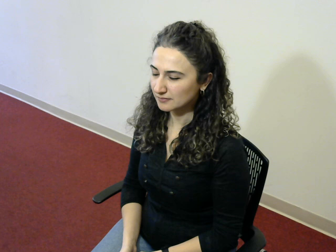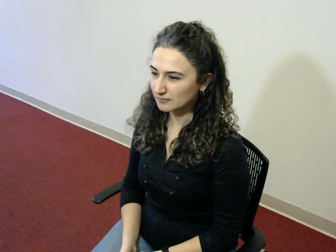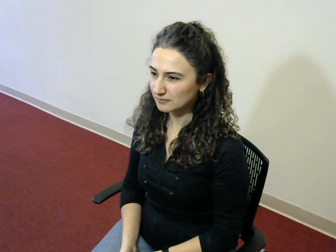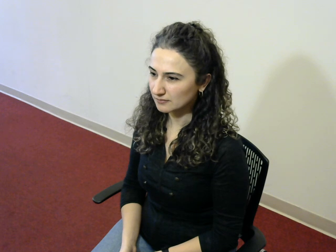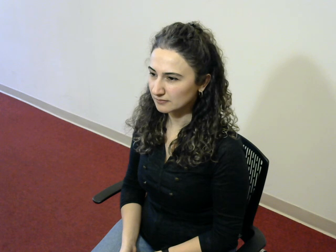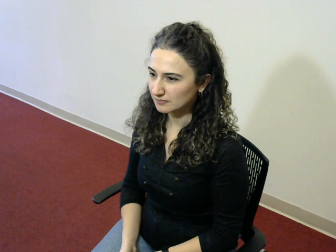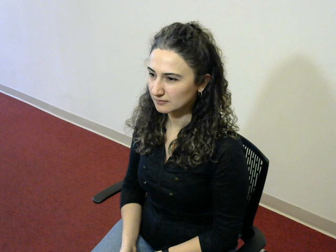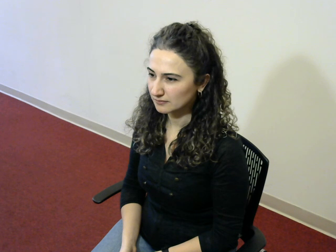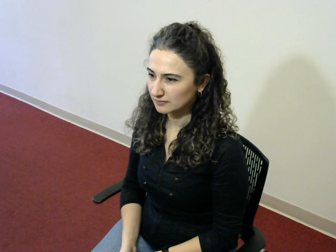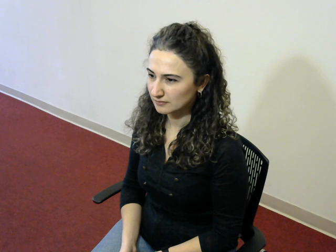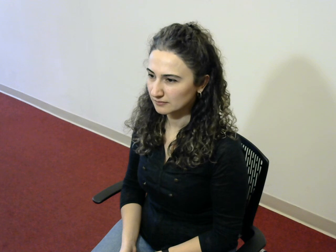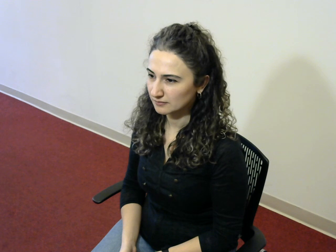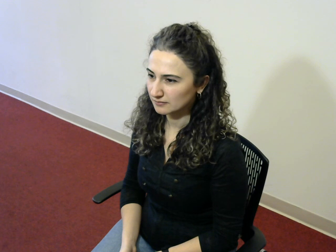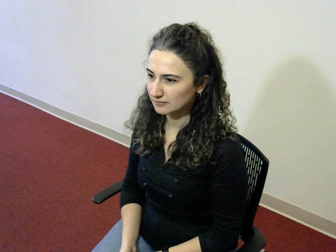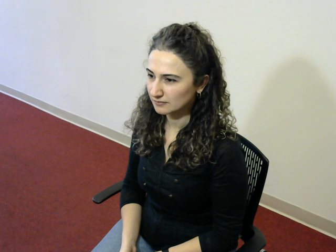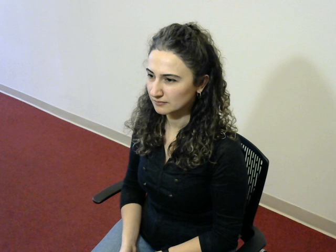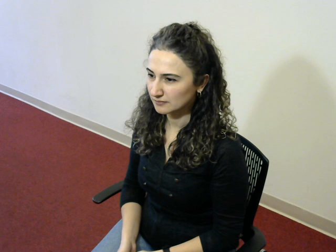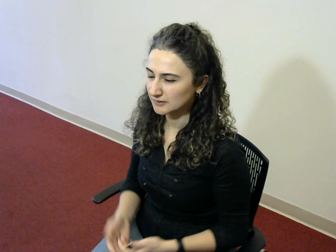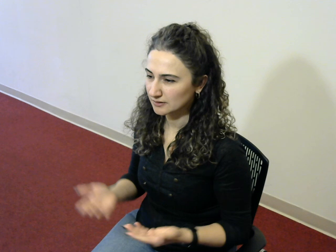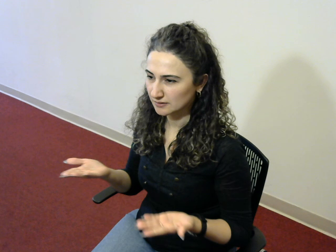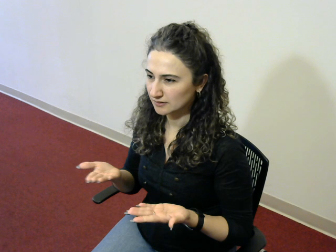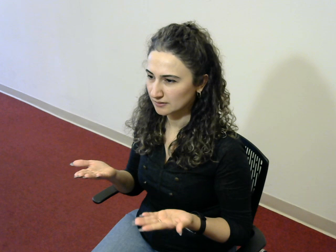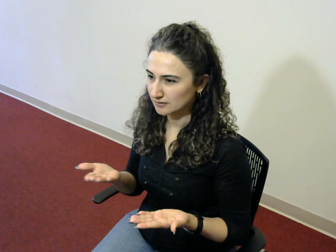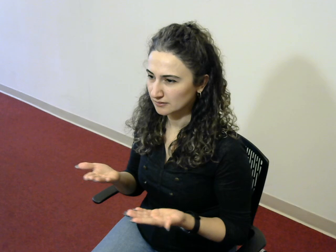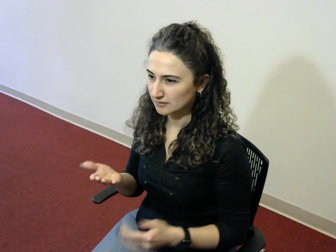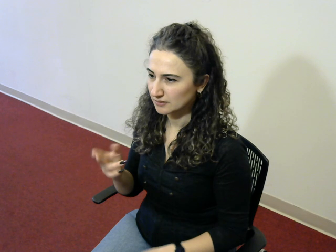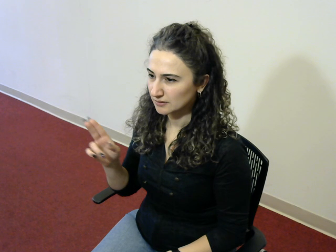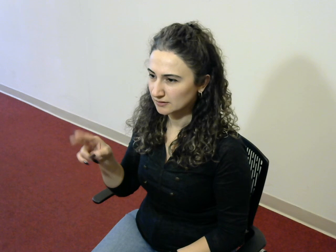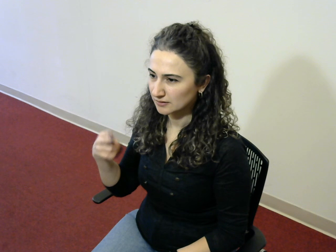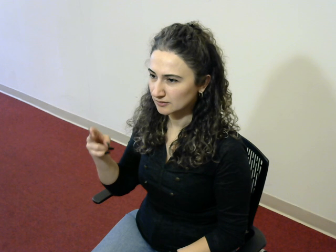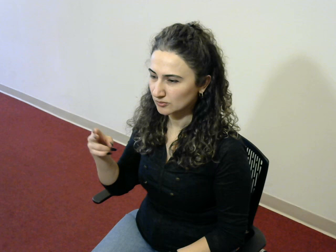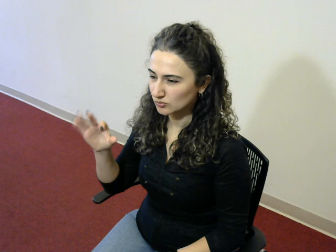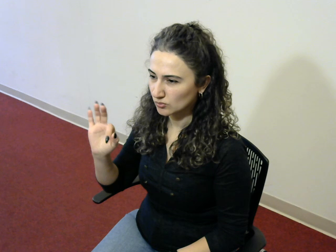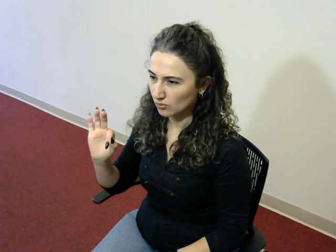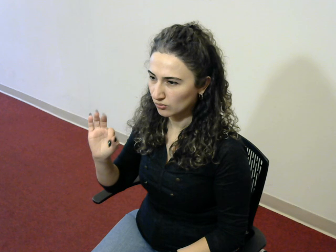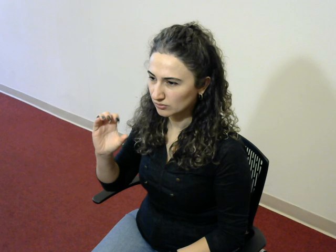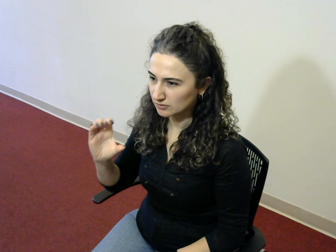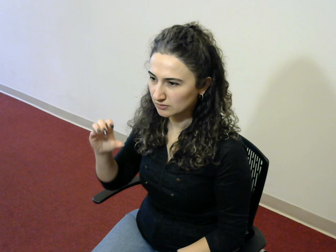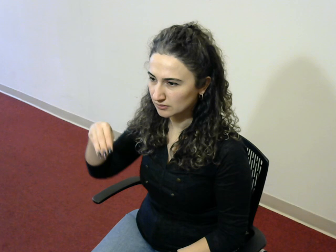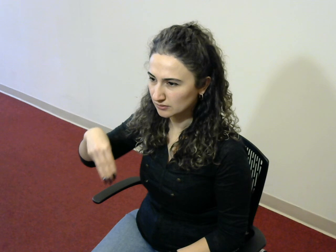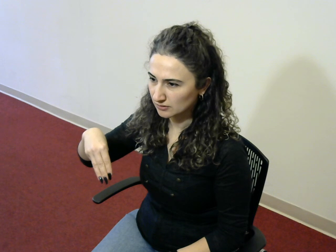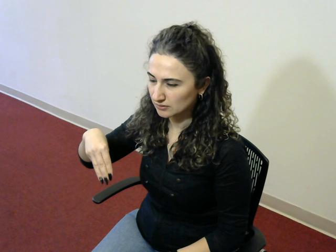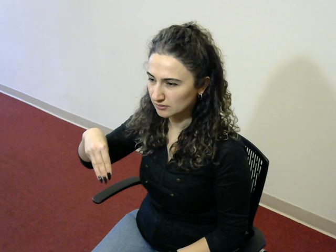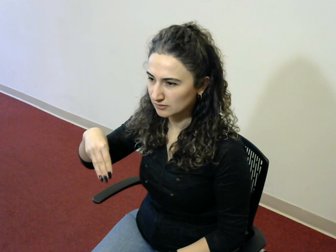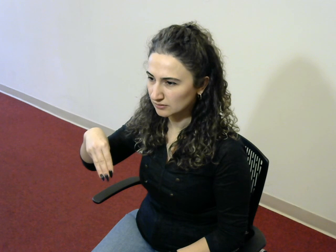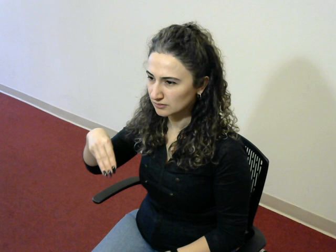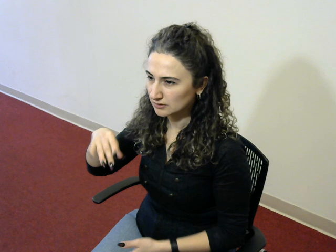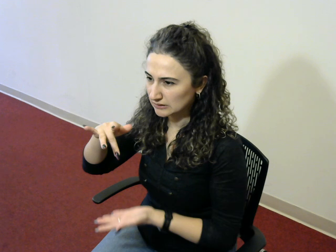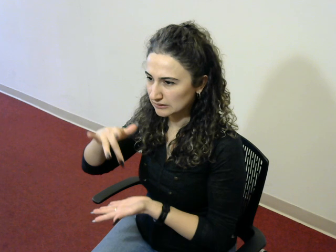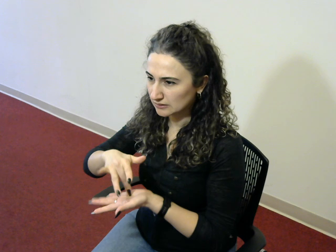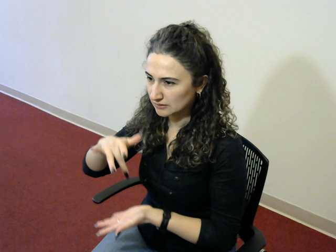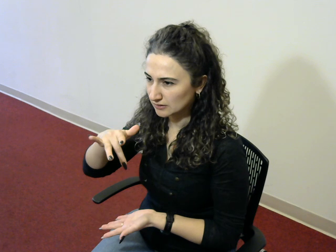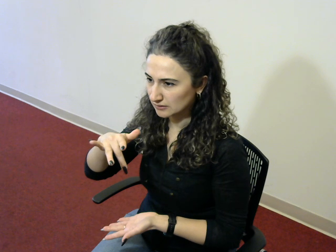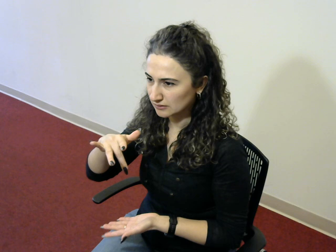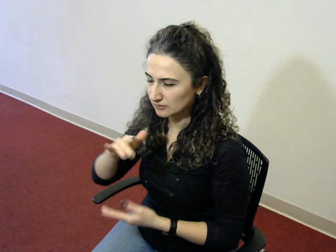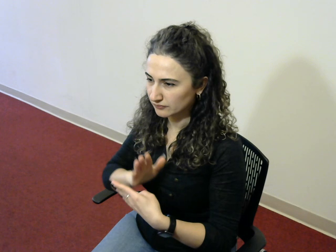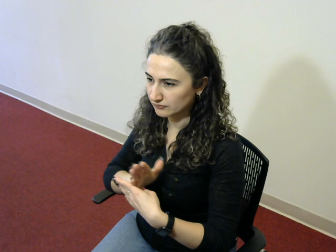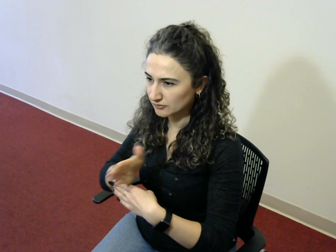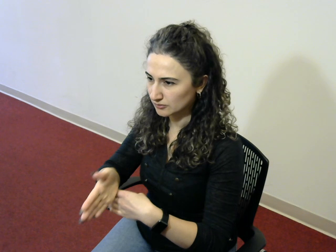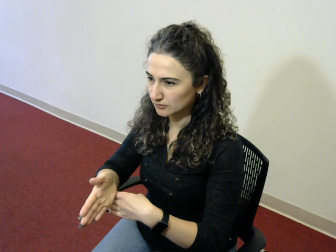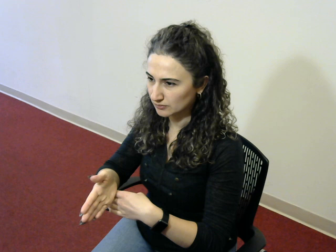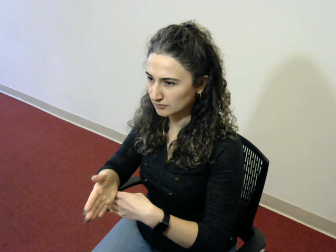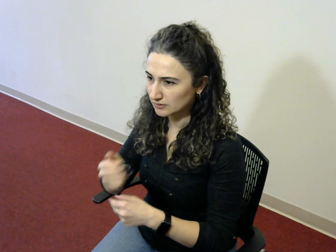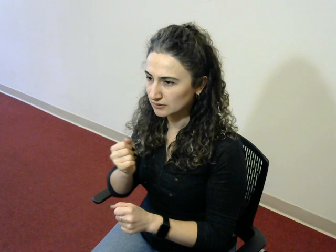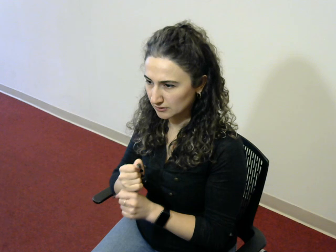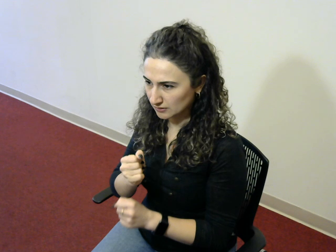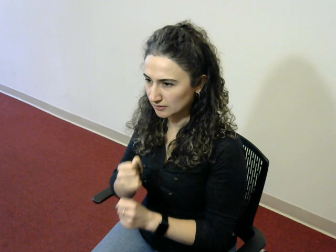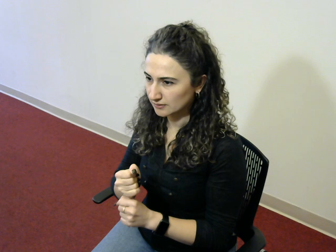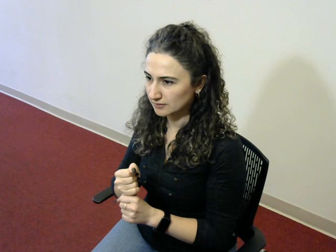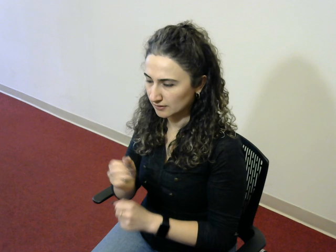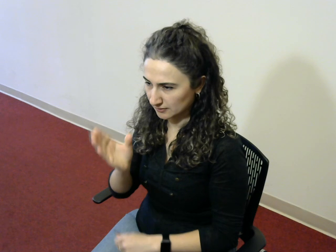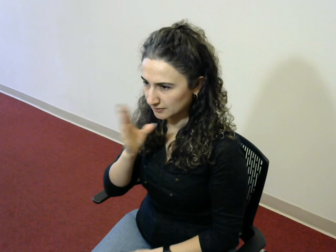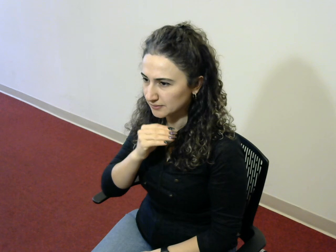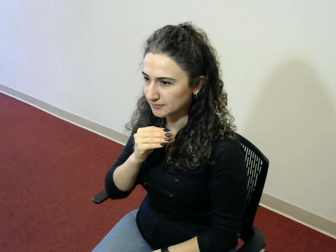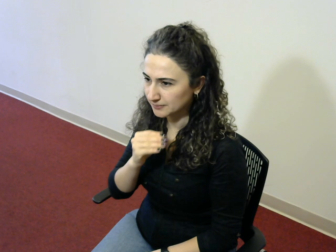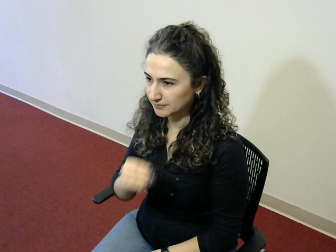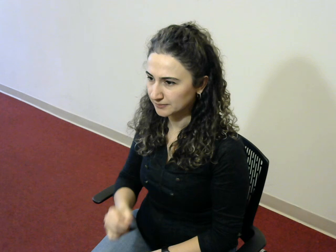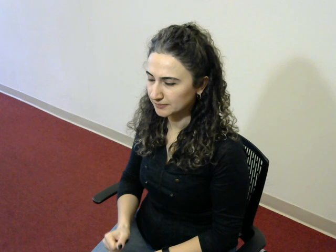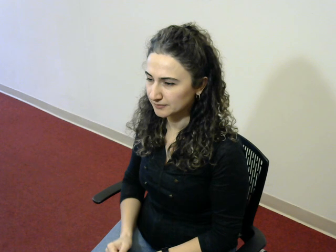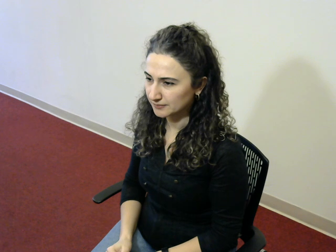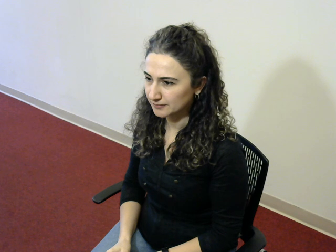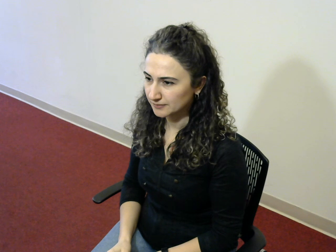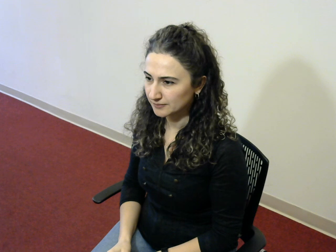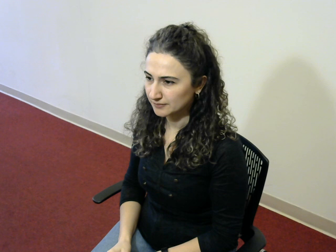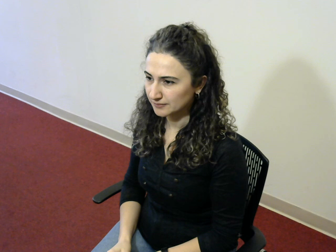Hansı DOST Mərkəzlərinə müraciət edə bilərəm?